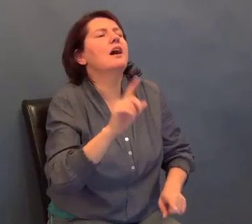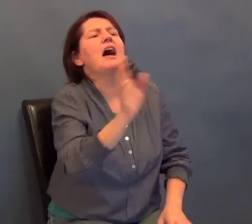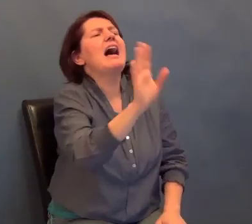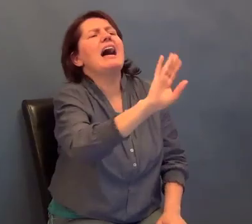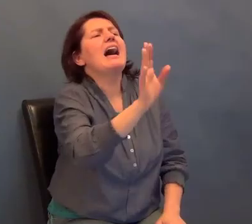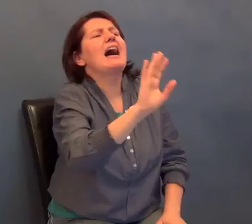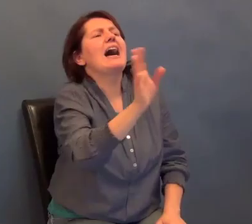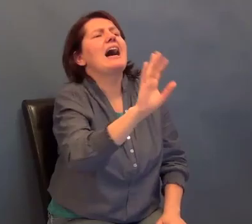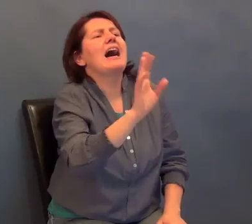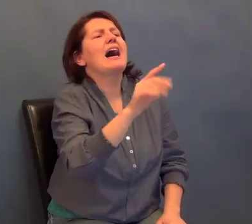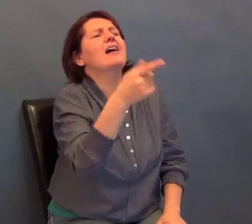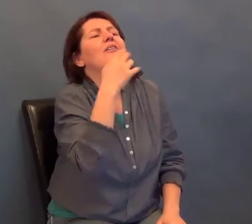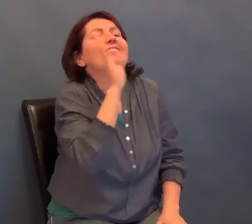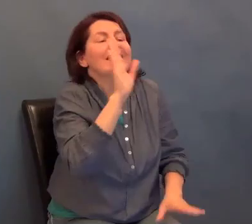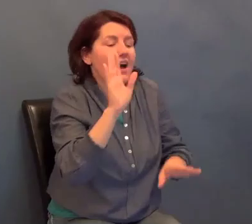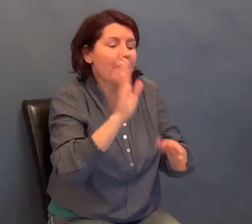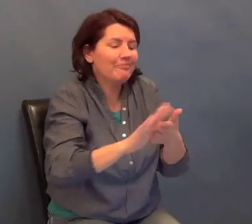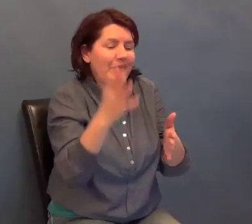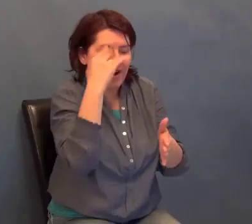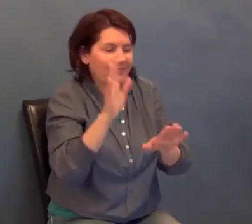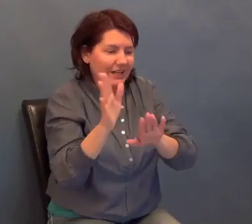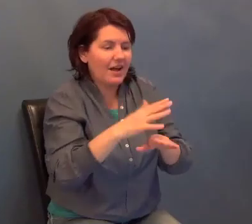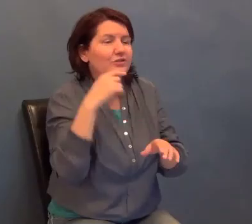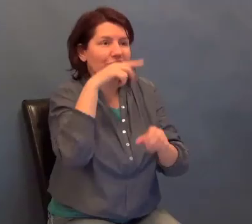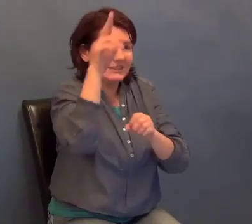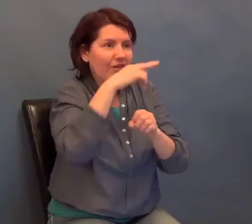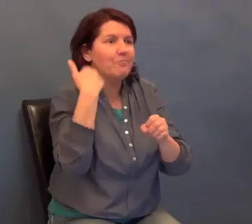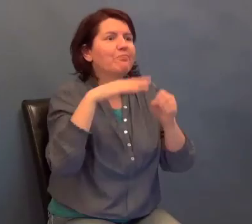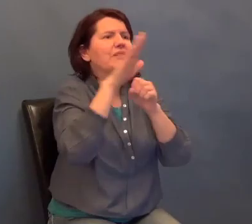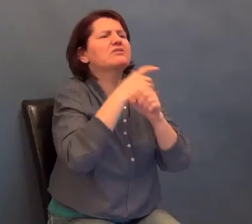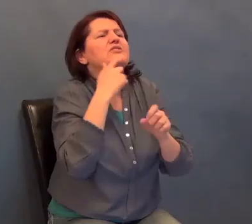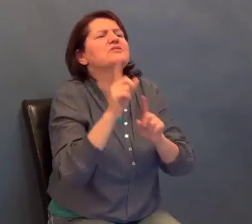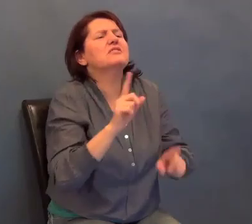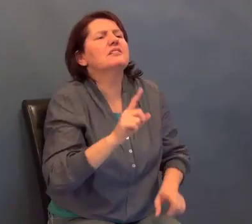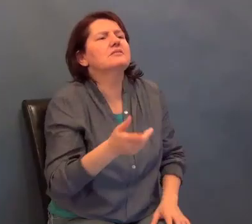Nie, mówię, że bez rysunku. Tylko biały okrągły znak z czerwonym obramowaniem. Co to znaczy?